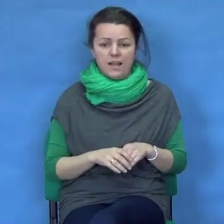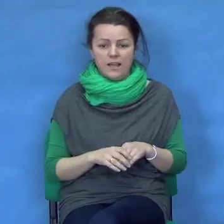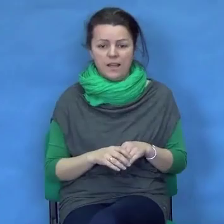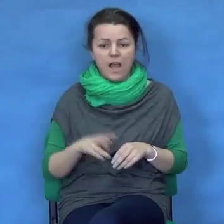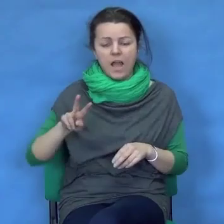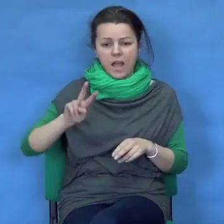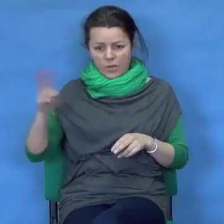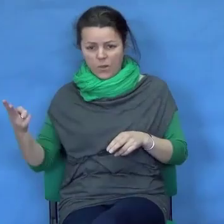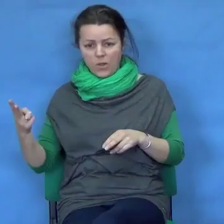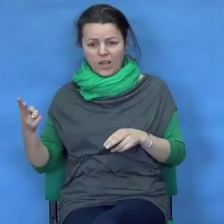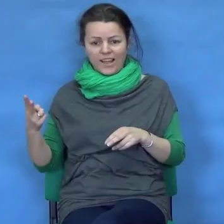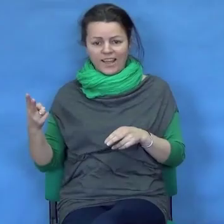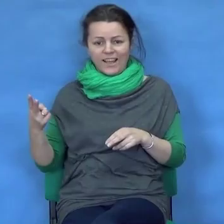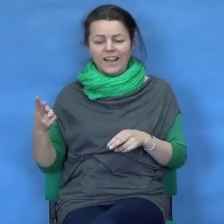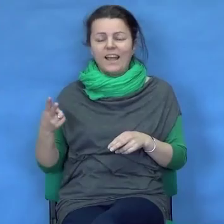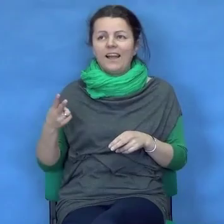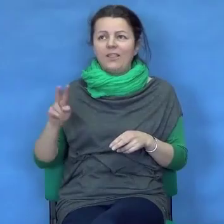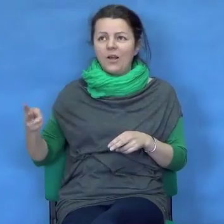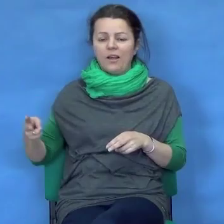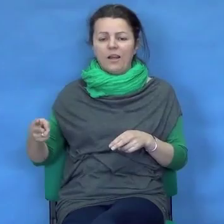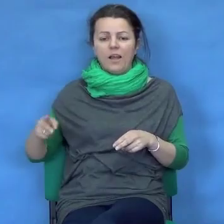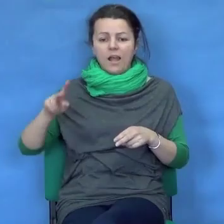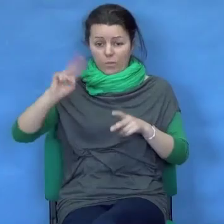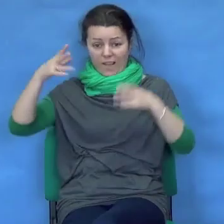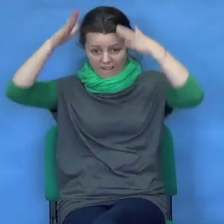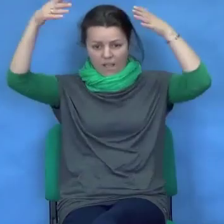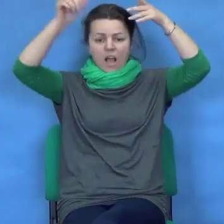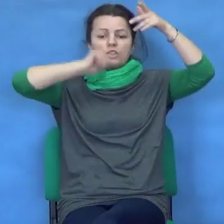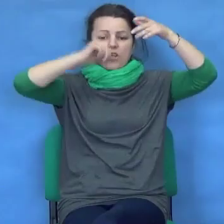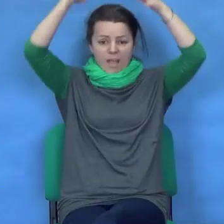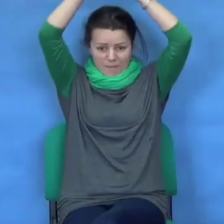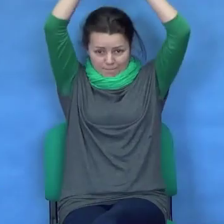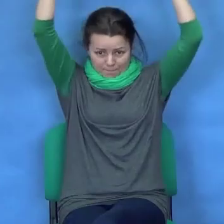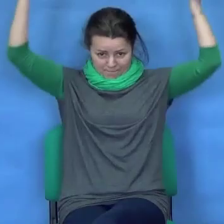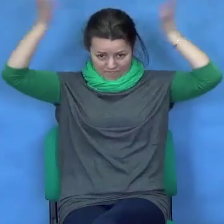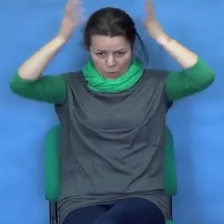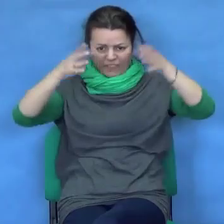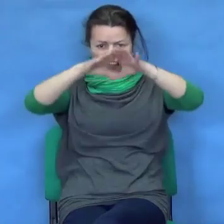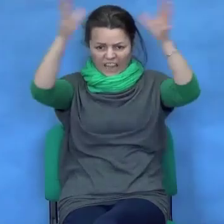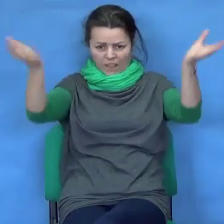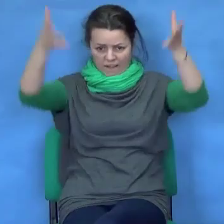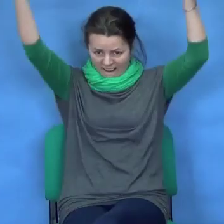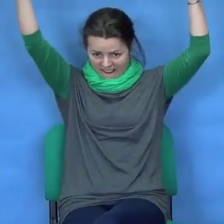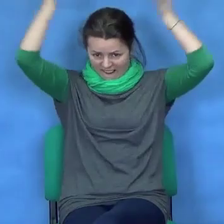Na drugim obrazku Myszka ma na głowie duży zielony owoc w kształcie kuli.